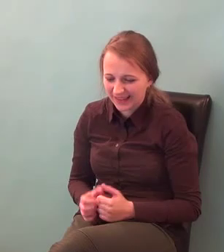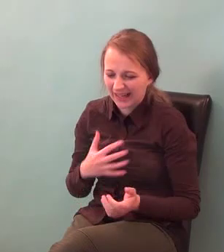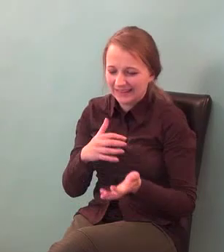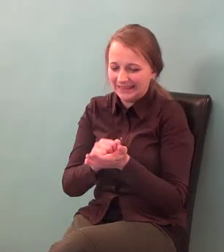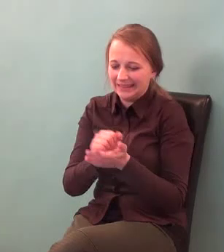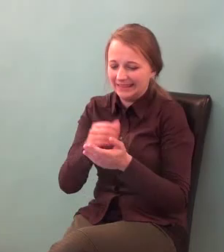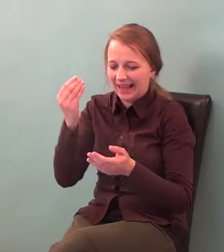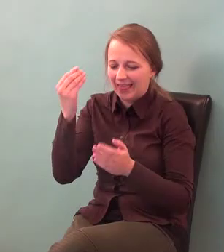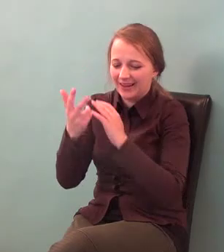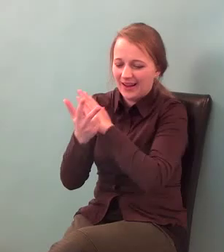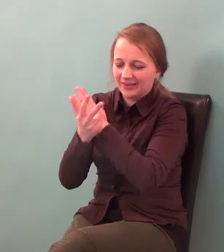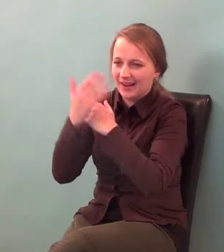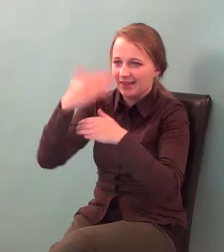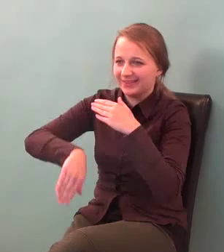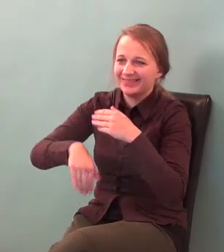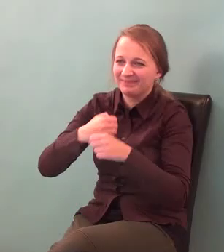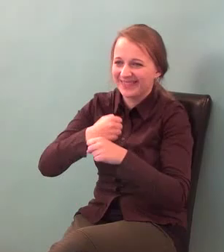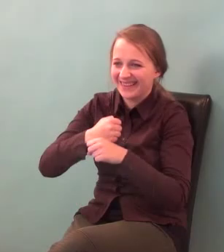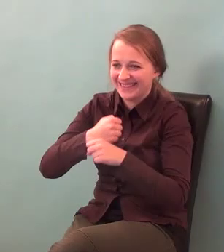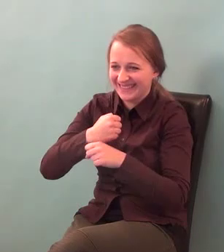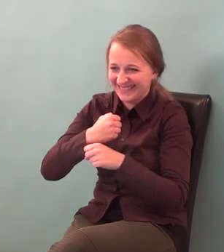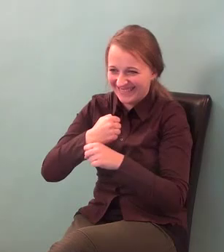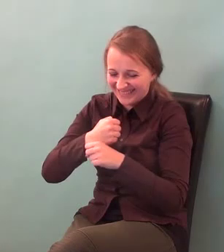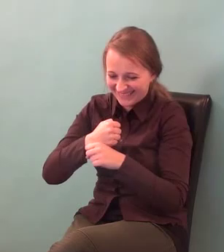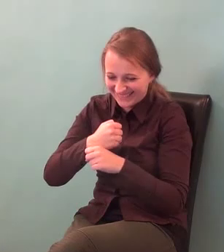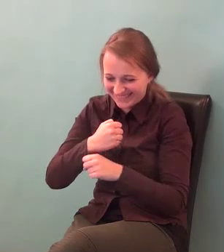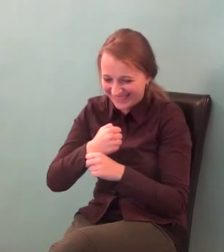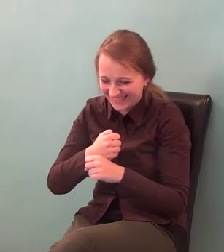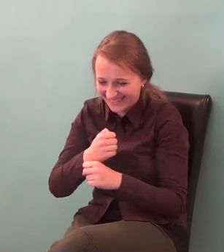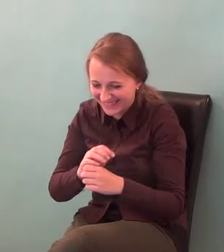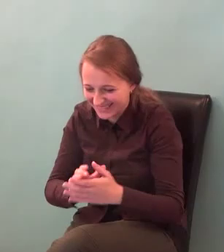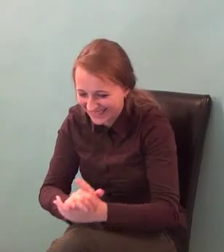Jestem jeszcze zajęta. O osiemnastej kończę pracę.